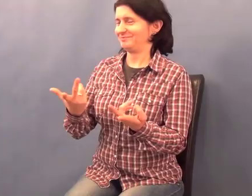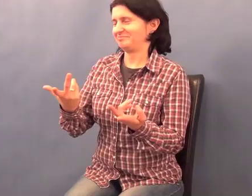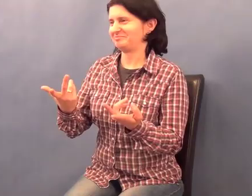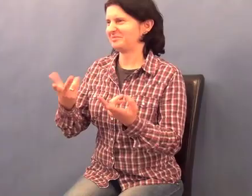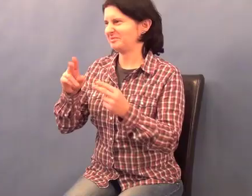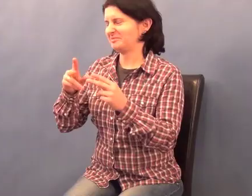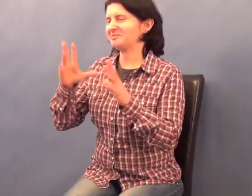I o czymś tam rozmawiają.